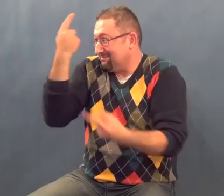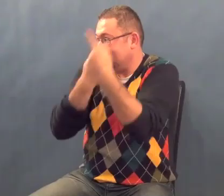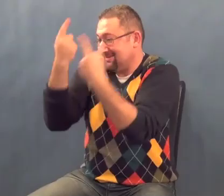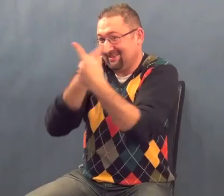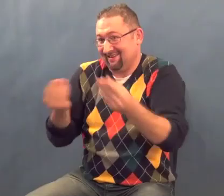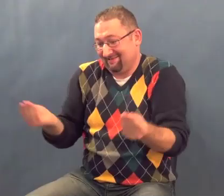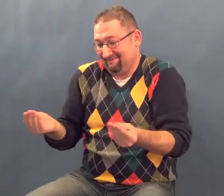Tak myślę.